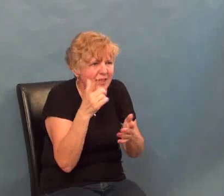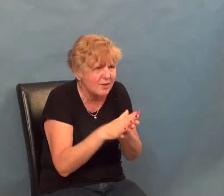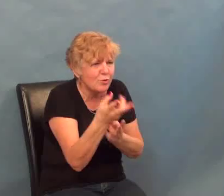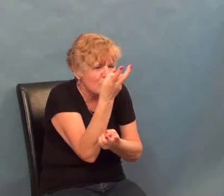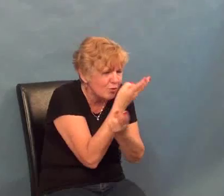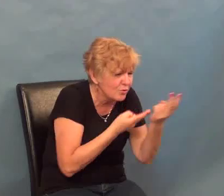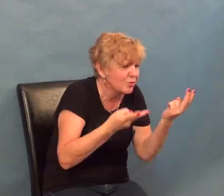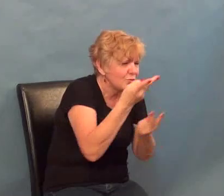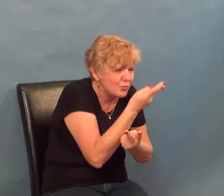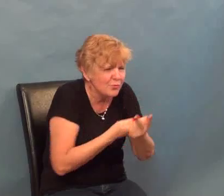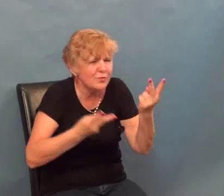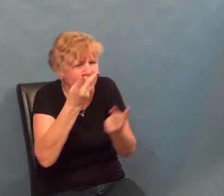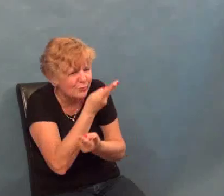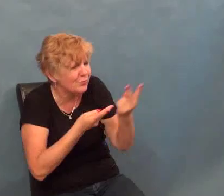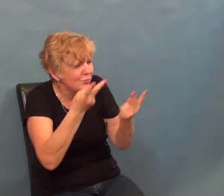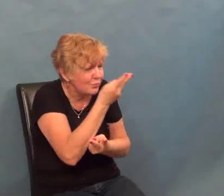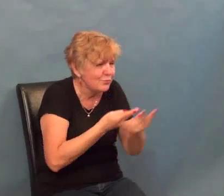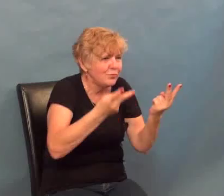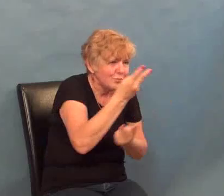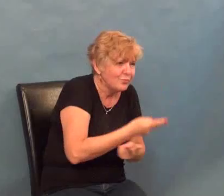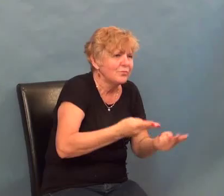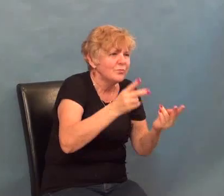Zaczynają szukać.